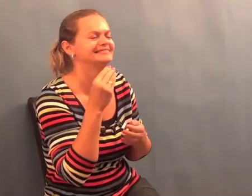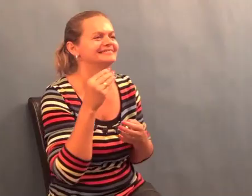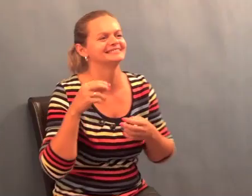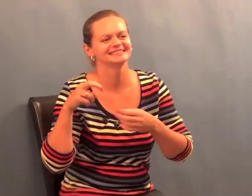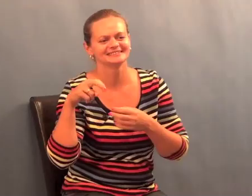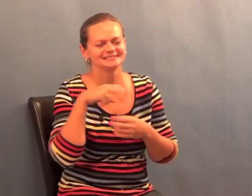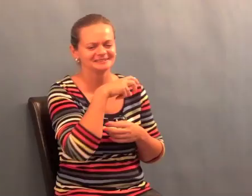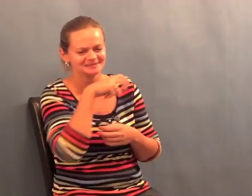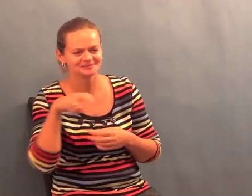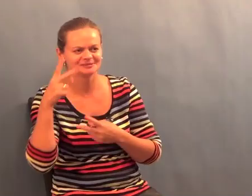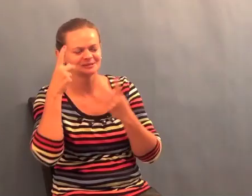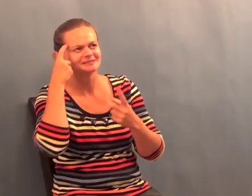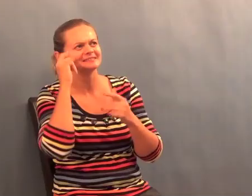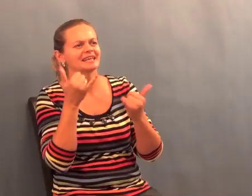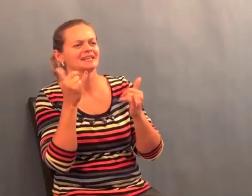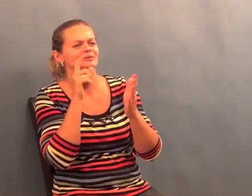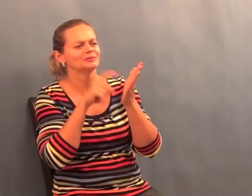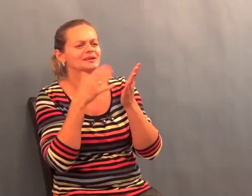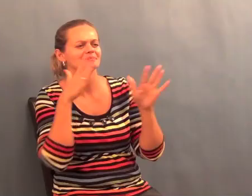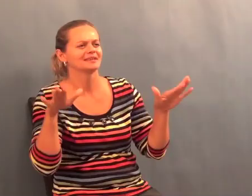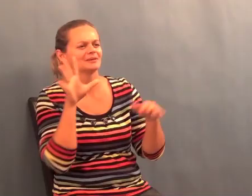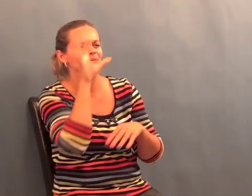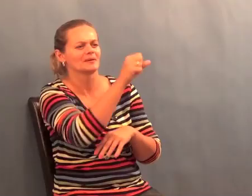Chodził nerwowo i obmyślał plan, w jaki sposób złapać kurczaka, ptaszka.